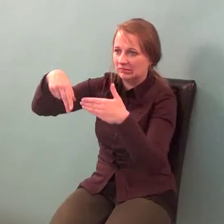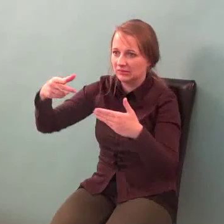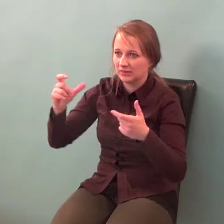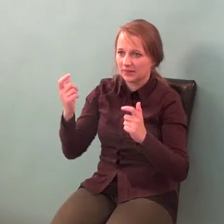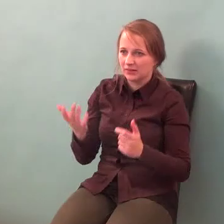Wypadek.